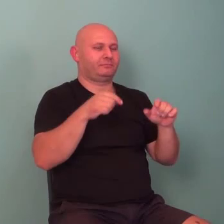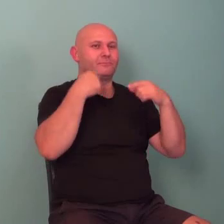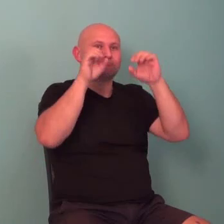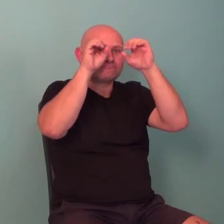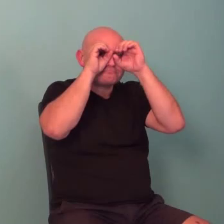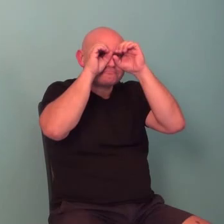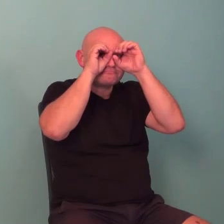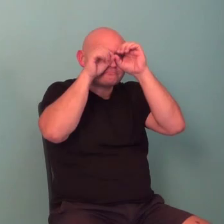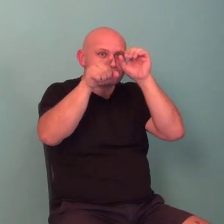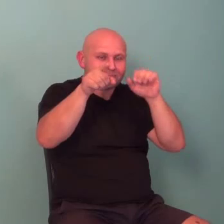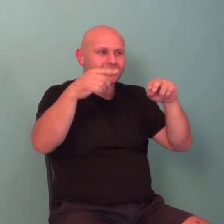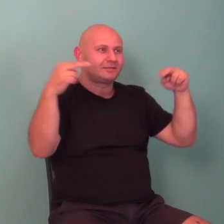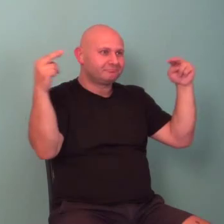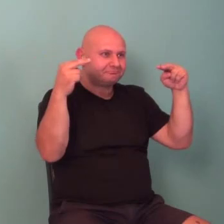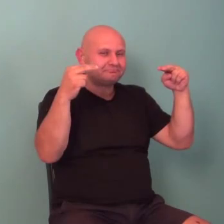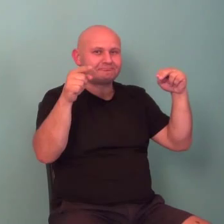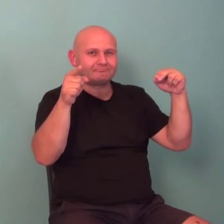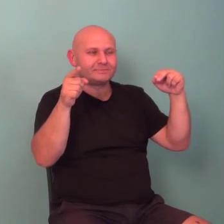Patrzą na siebie nawzajem przez lornetki.